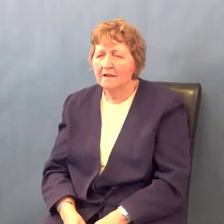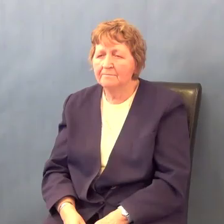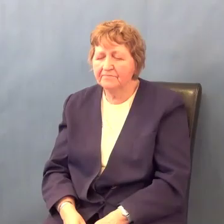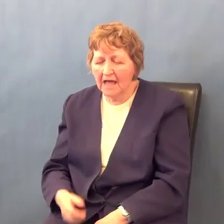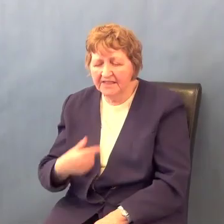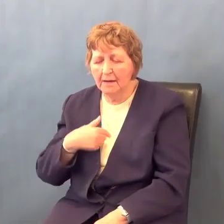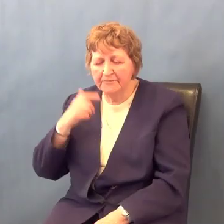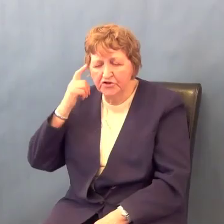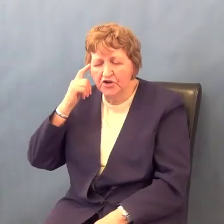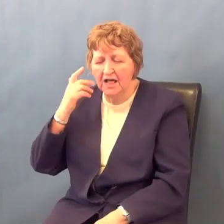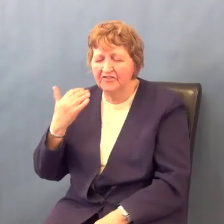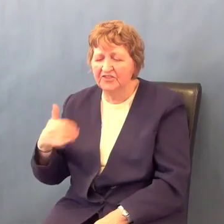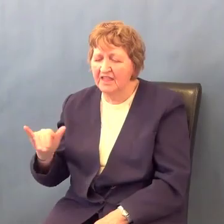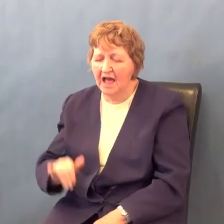Ja myślę inaczej.